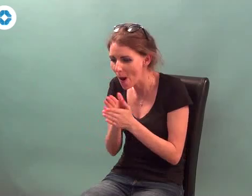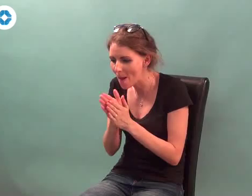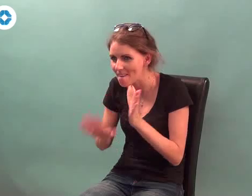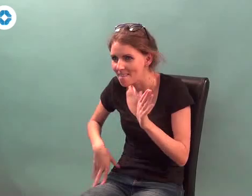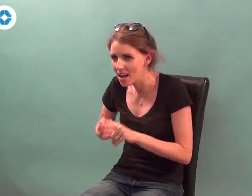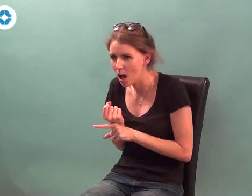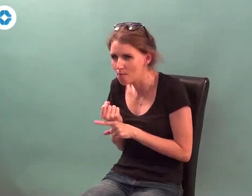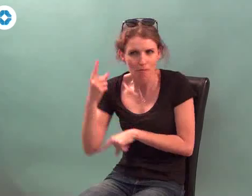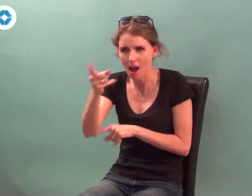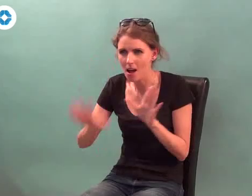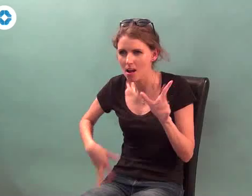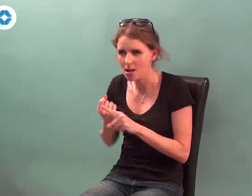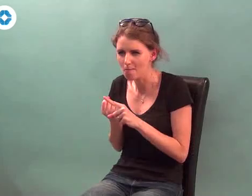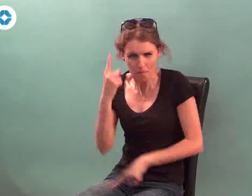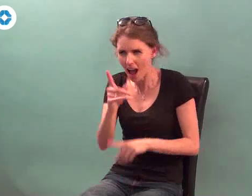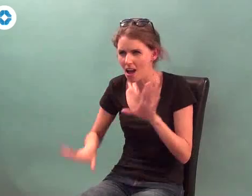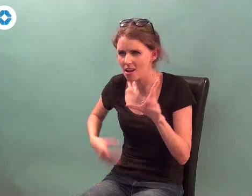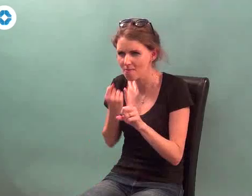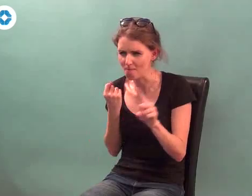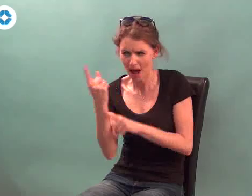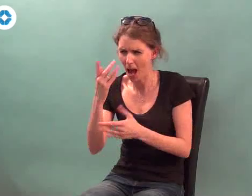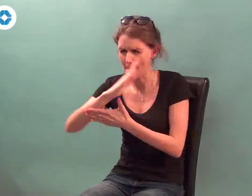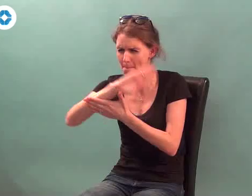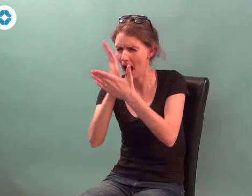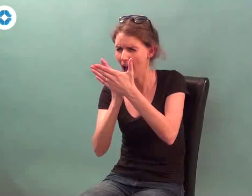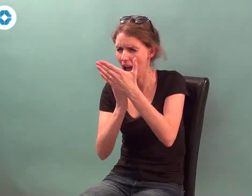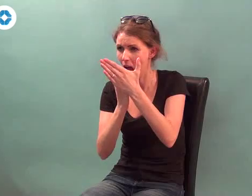Zaciera ręce, wyjmuje kamienie z kieszeni i rzuca nimi w okno, rozbija je!